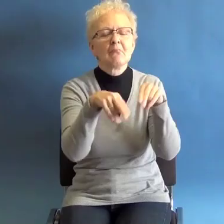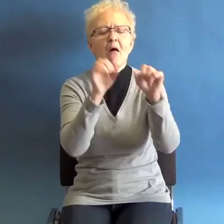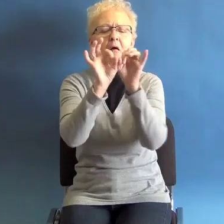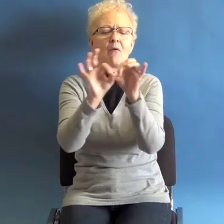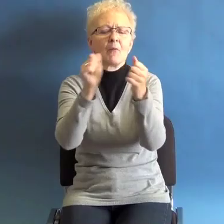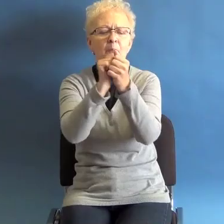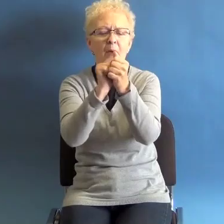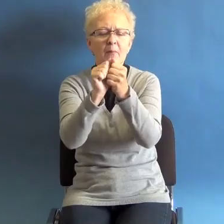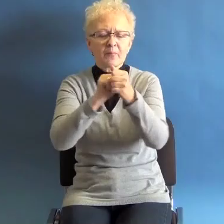Na sznurku wisi pranie.